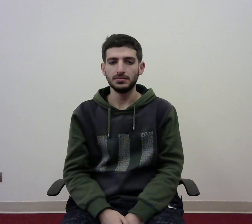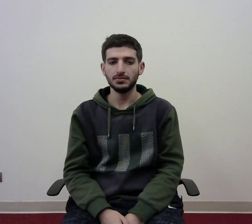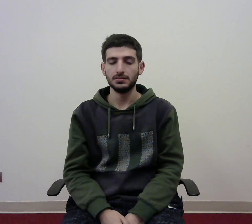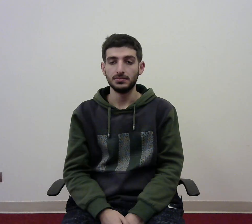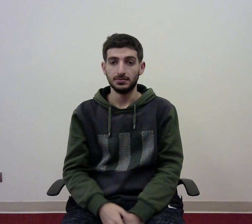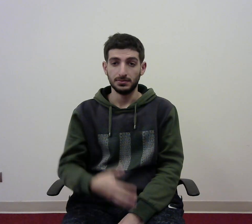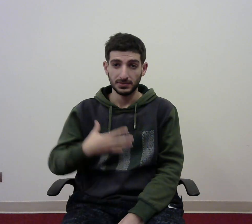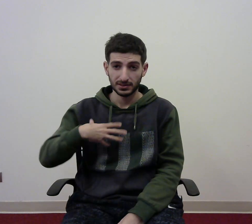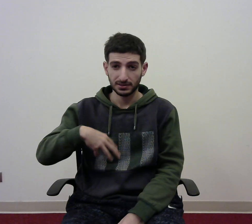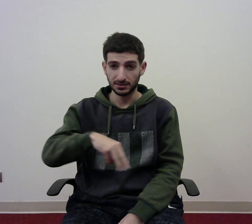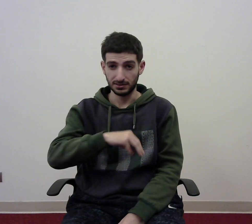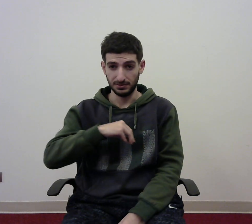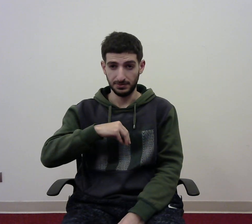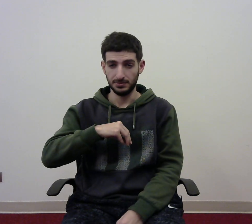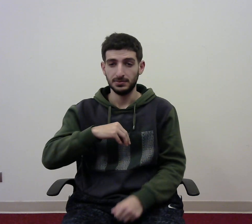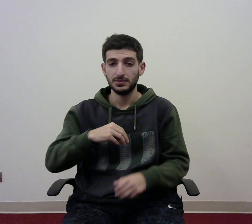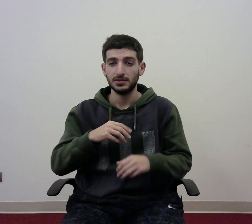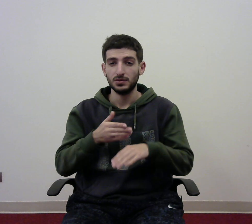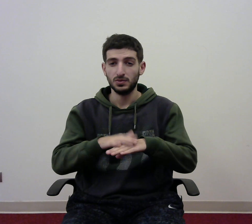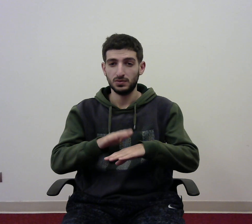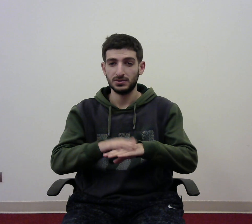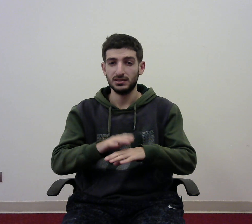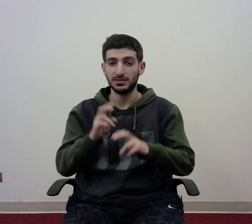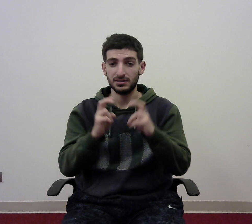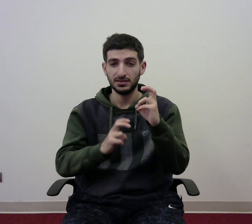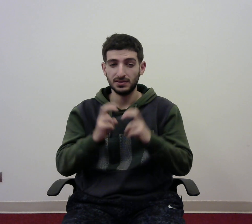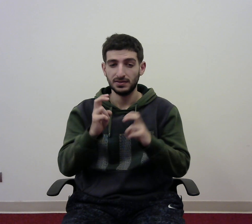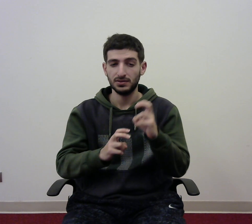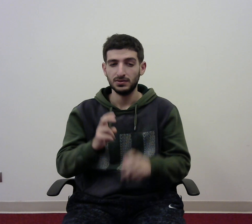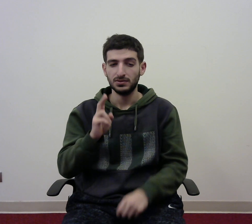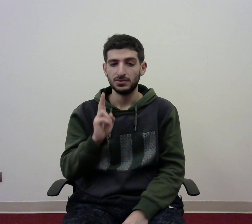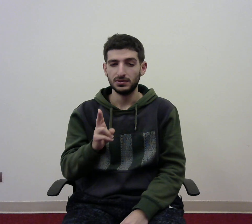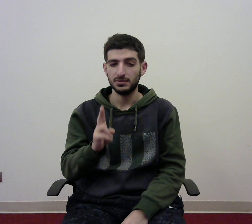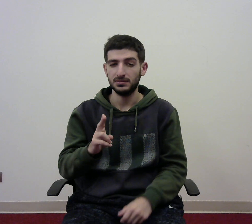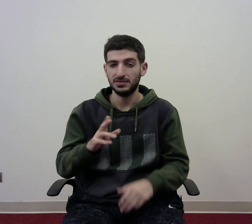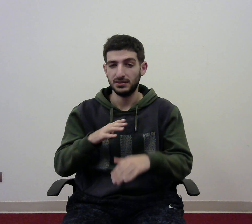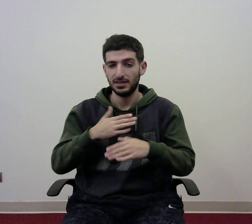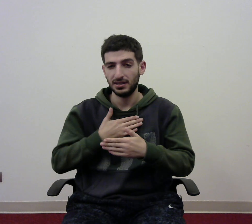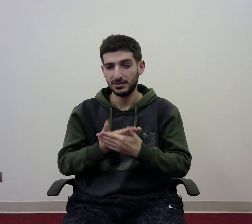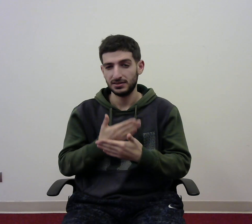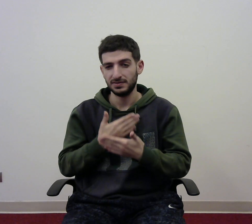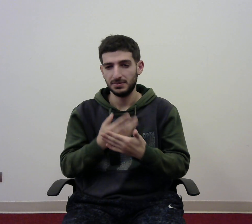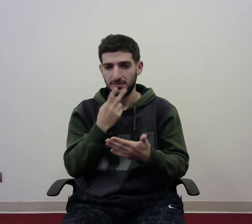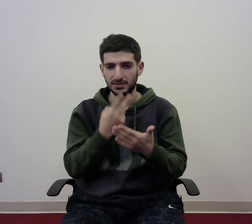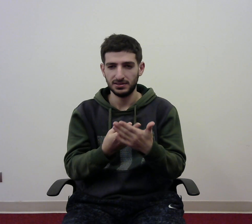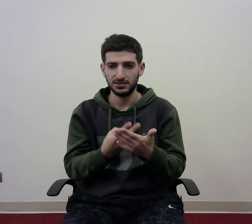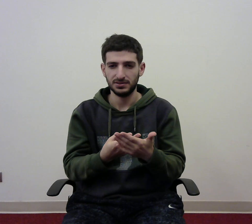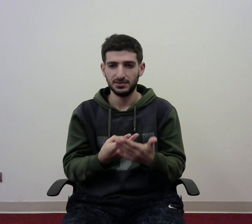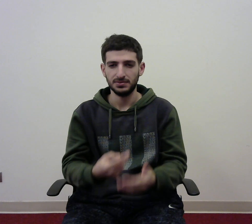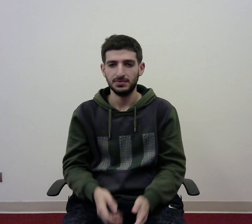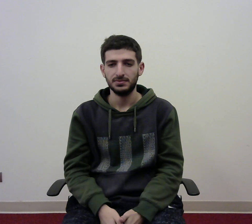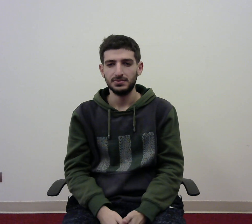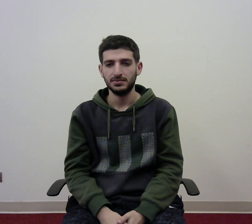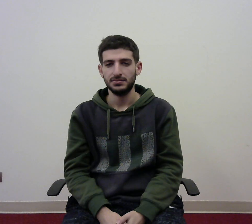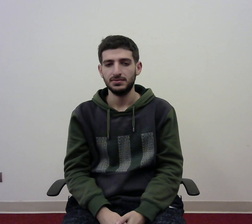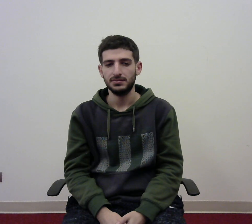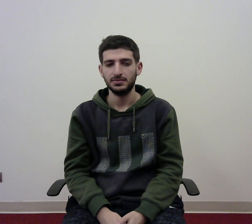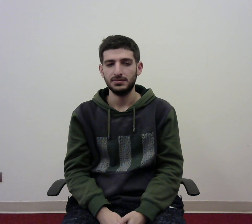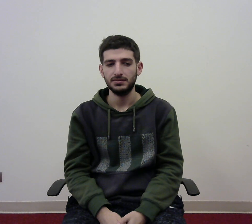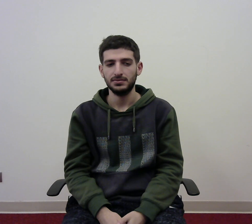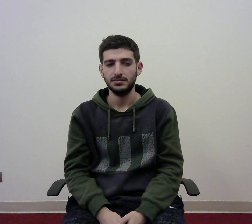Biz özəl şirkət kimi fəaliyyət göstəririk